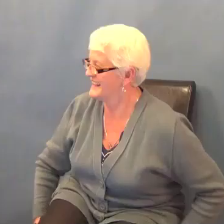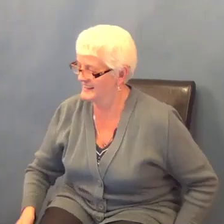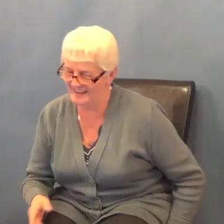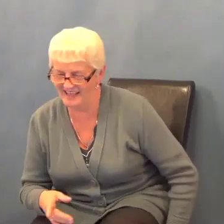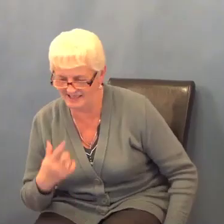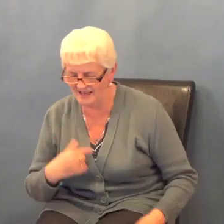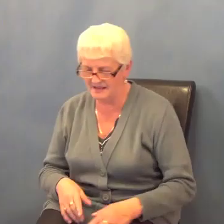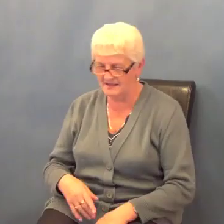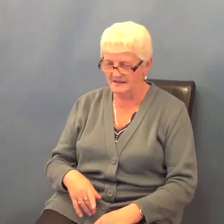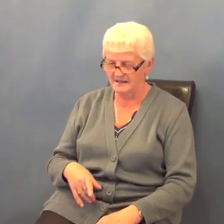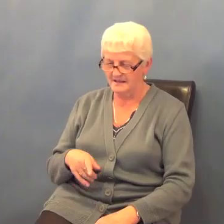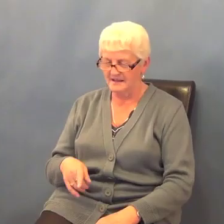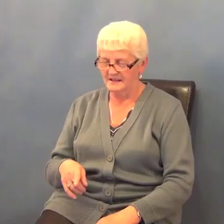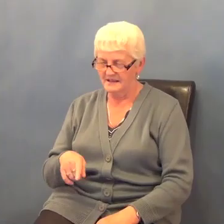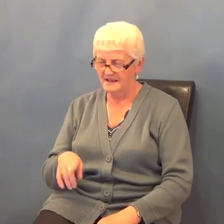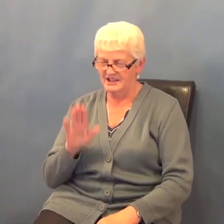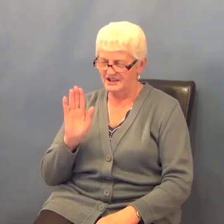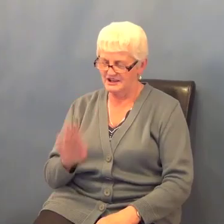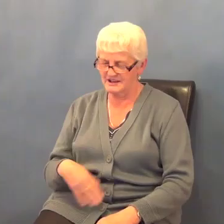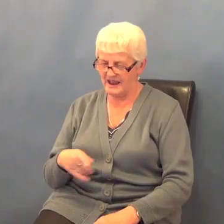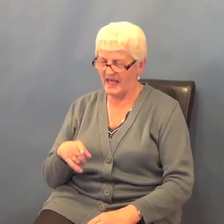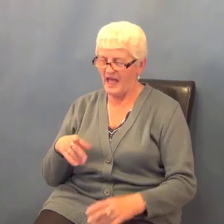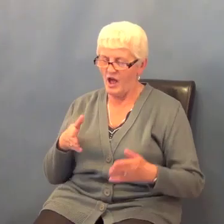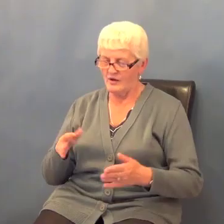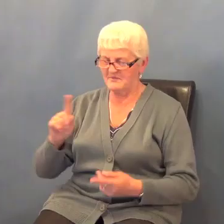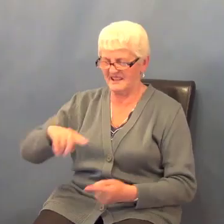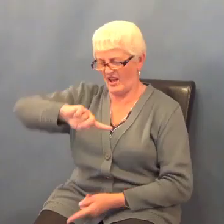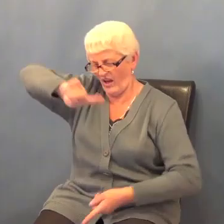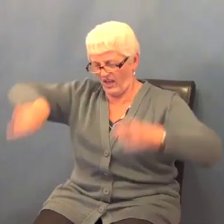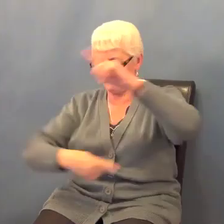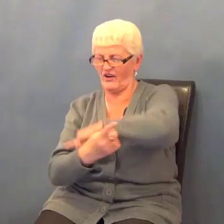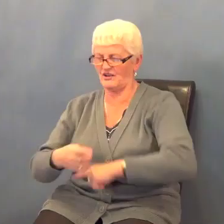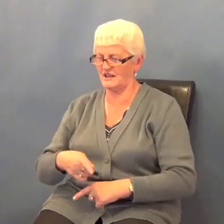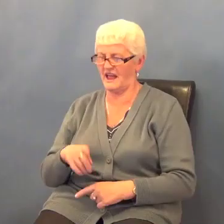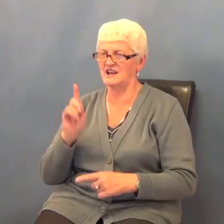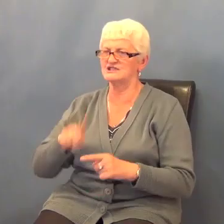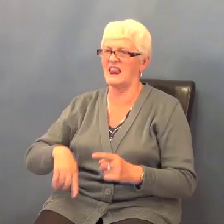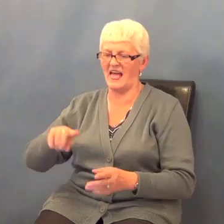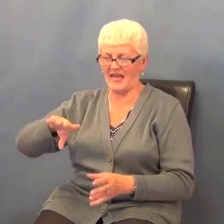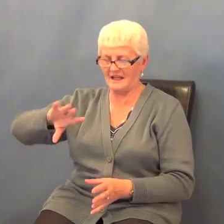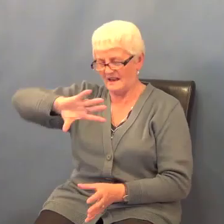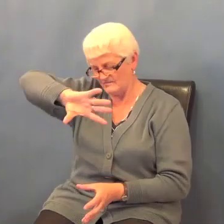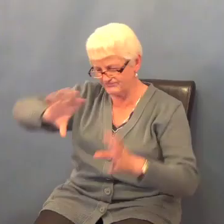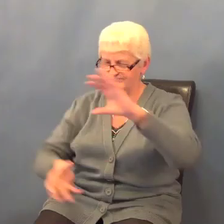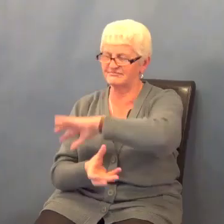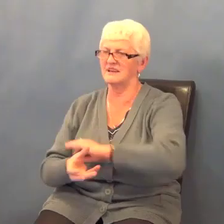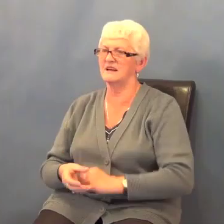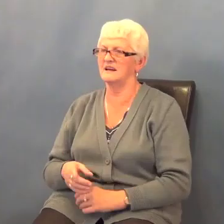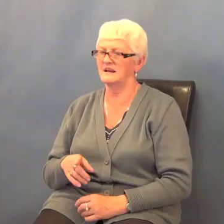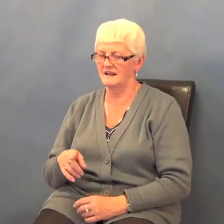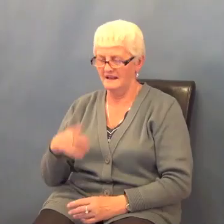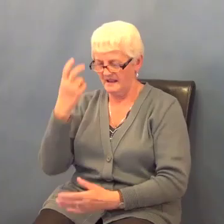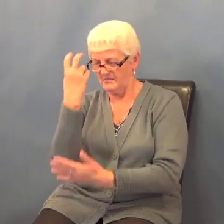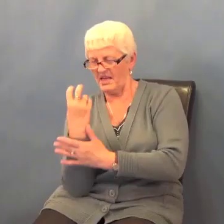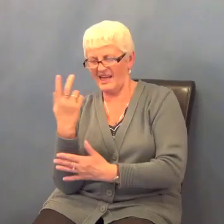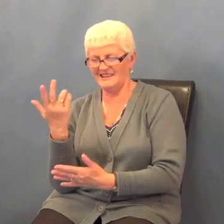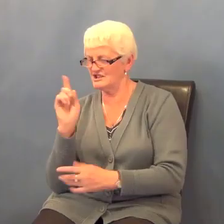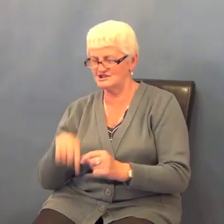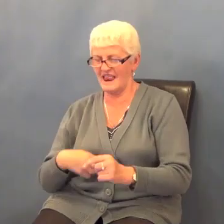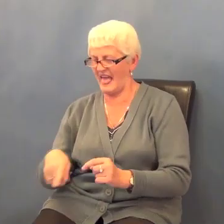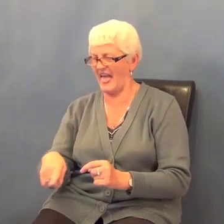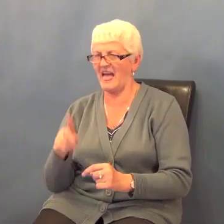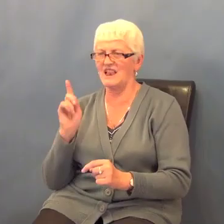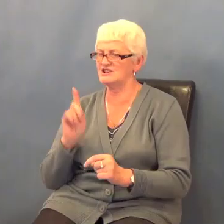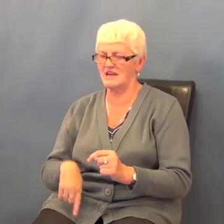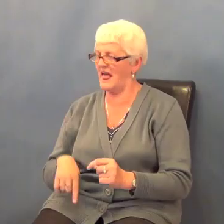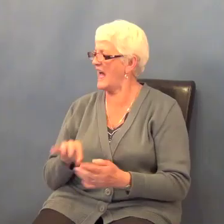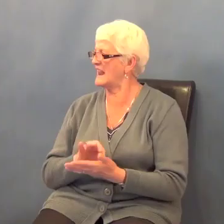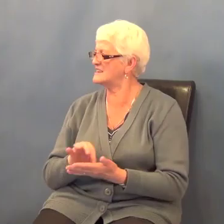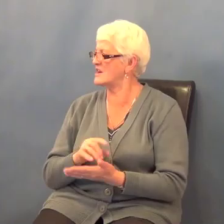Źle jest narysowane, człowiek stoi jest do góry nogami, trzeba obrócić, zły rysunek jest.